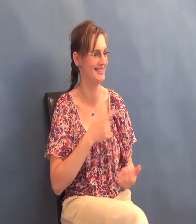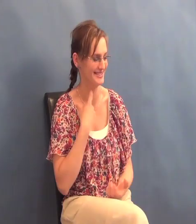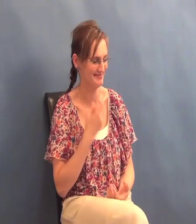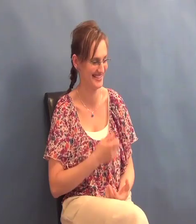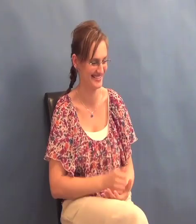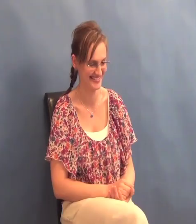Ale śmieszne.